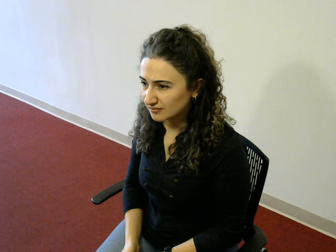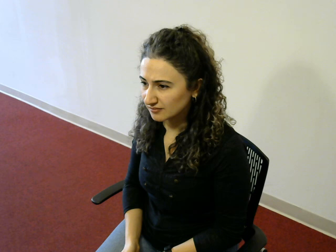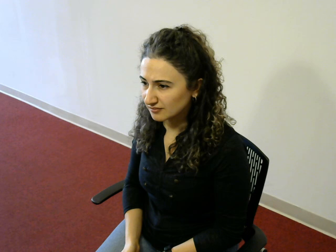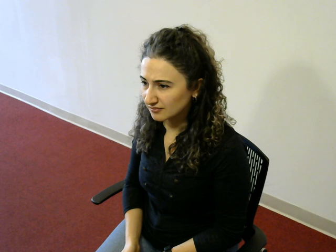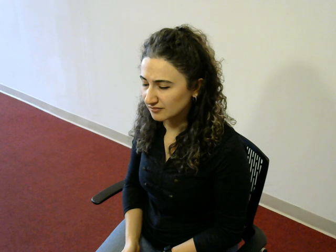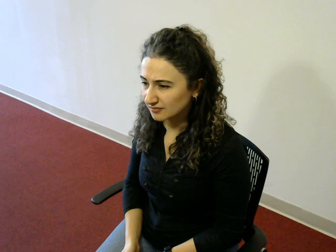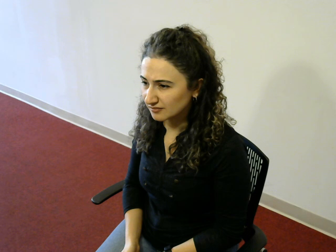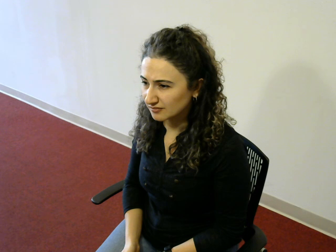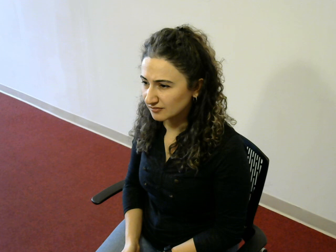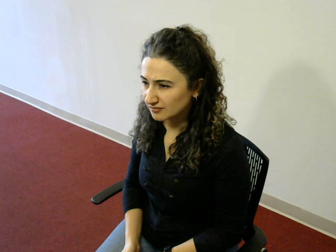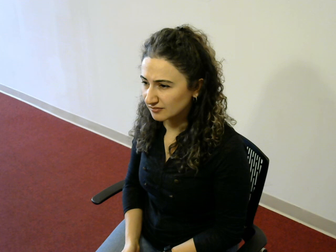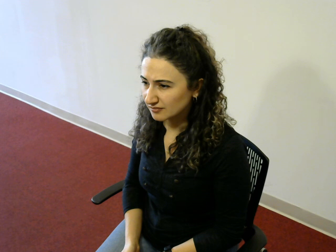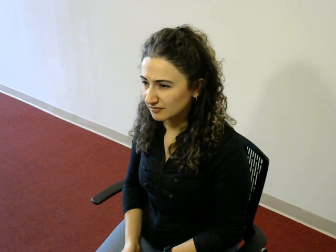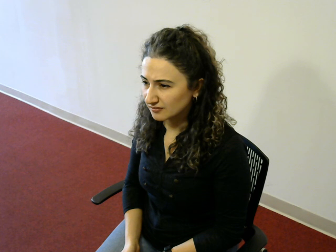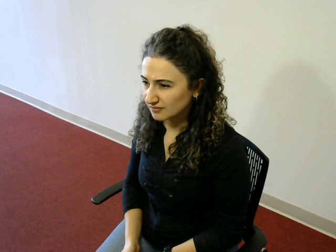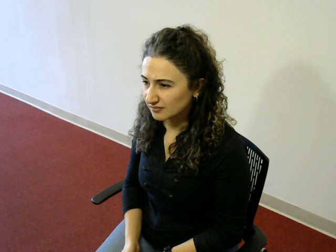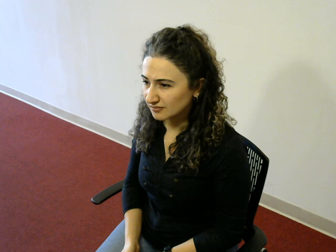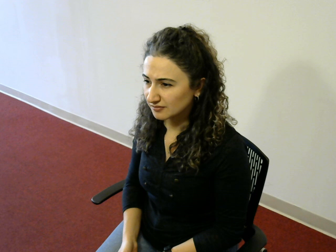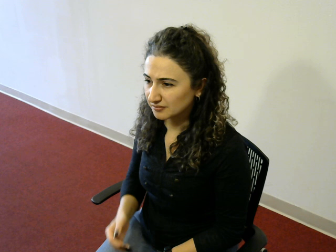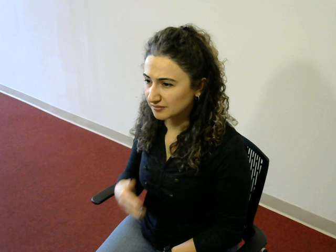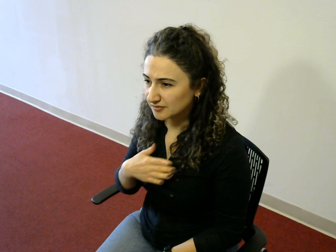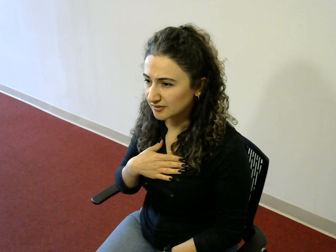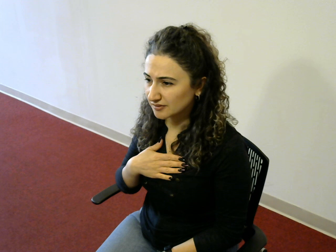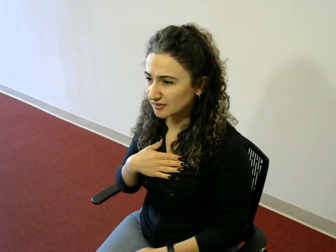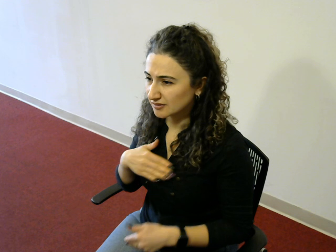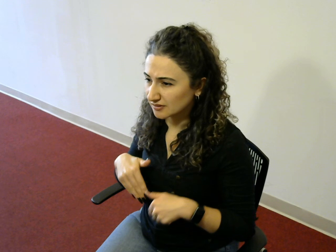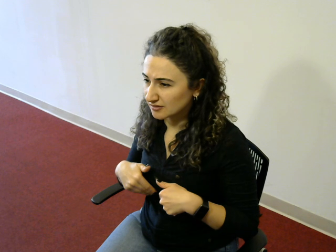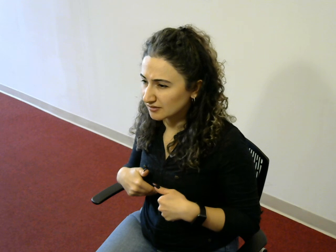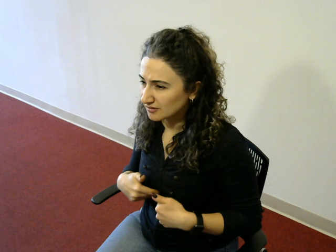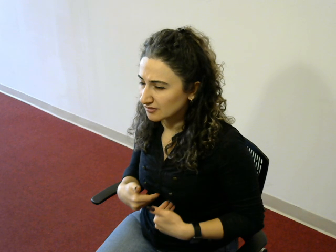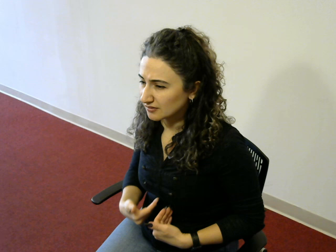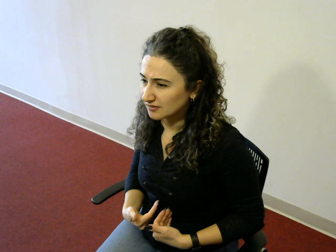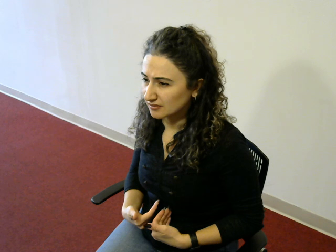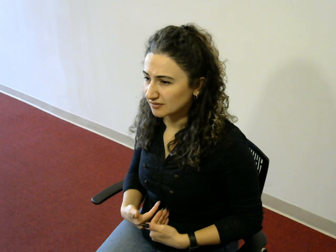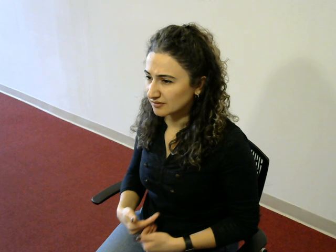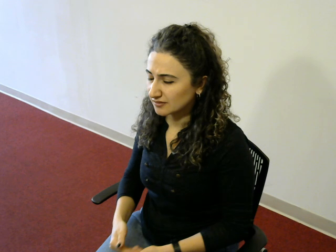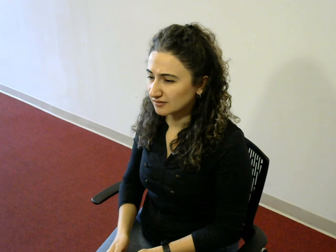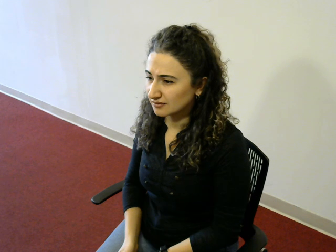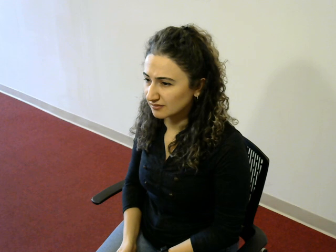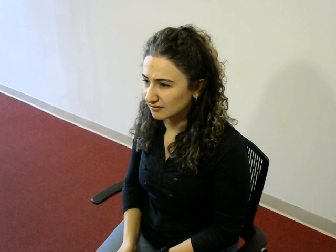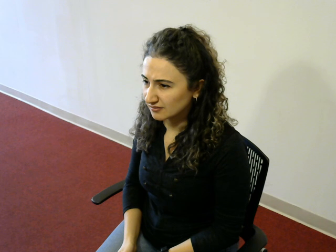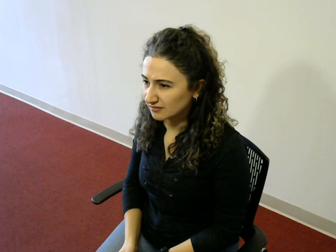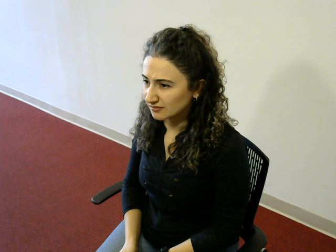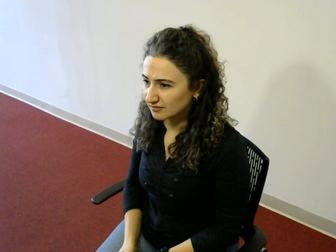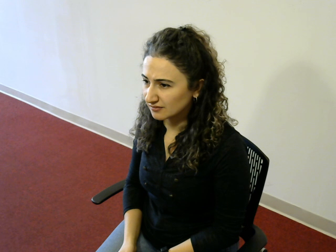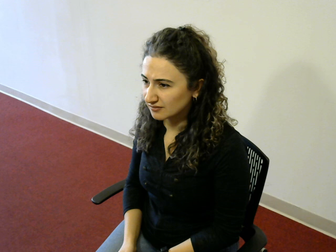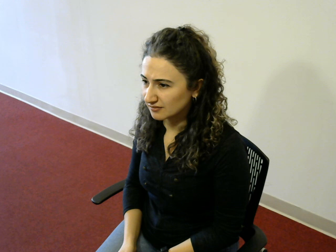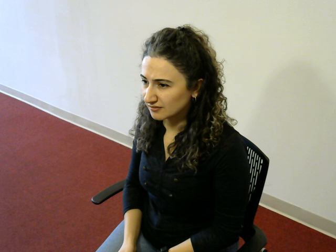Mən acmışam